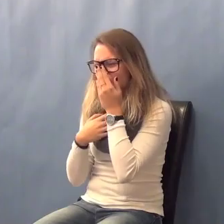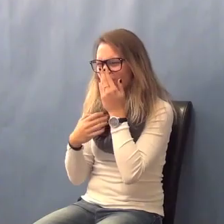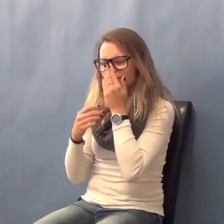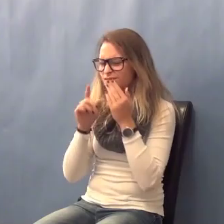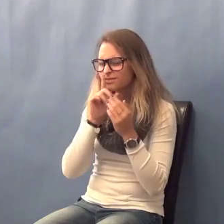A cicho.